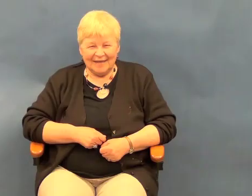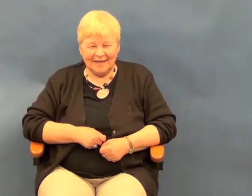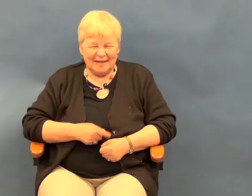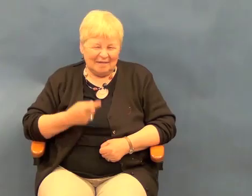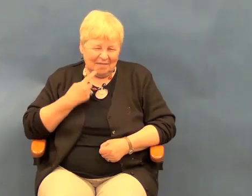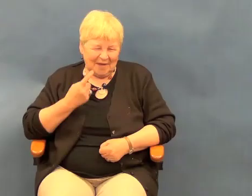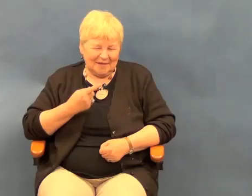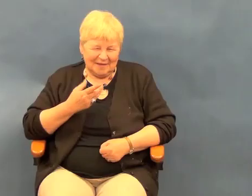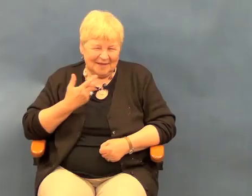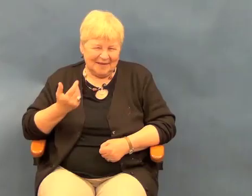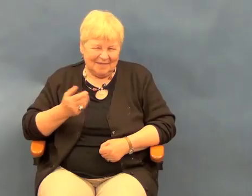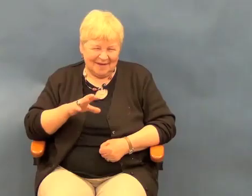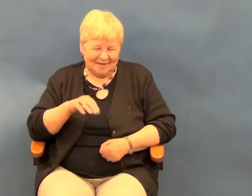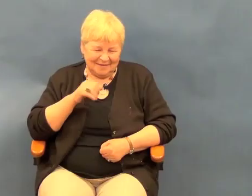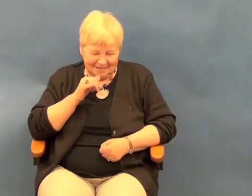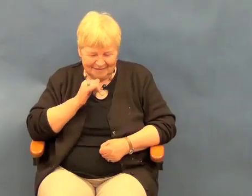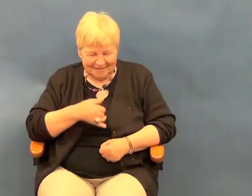To bajka, nie można tak samo zrobić.